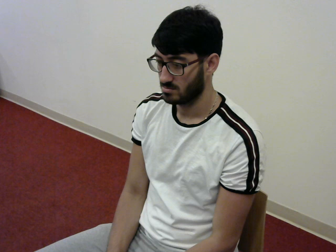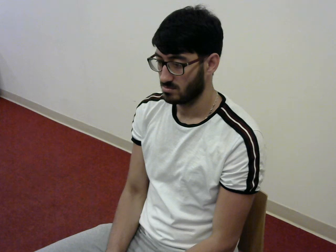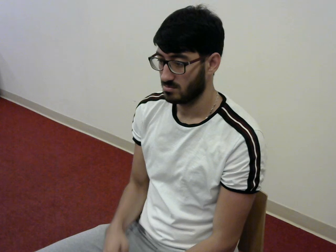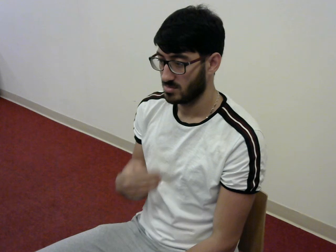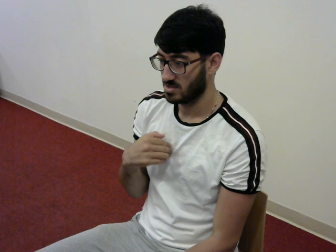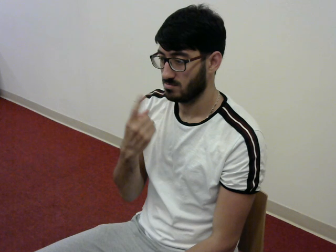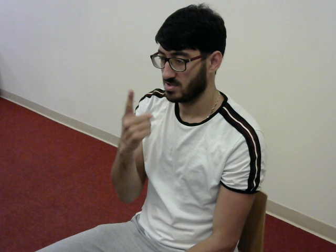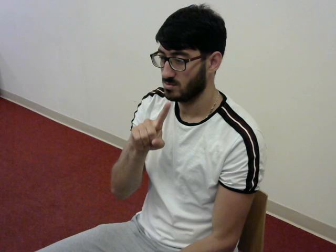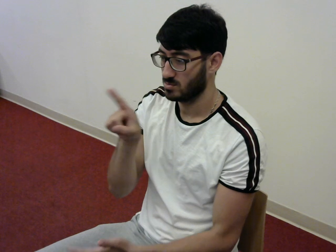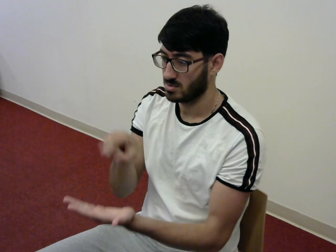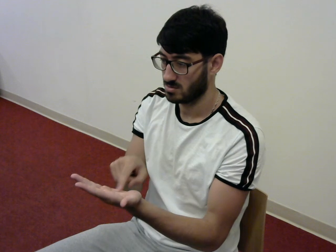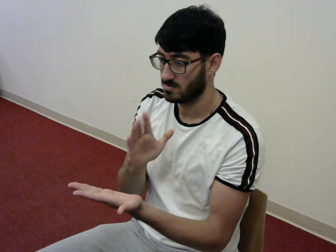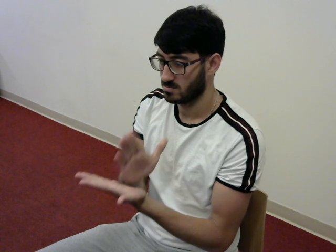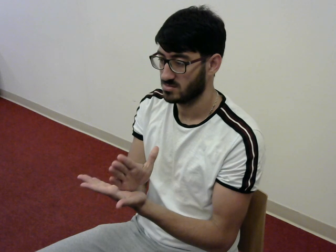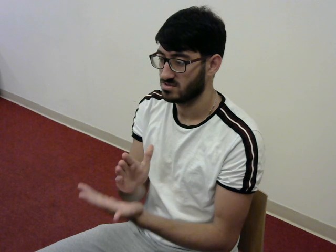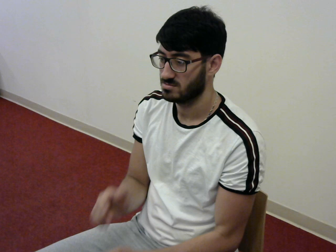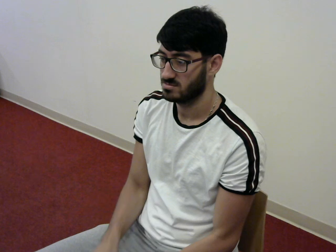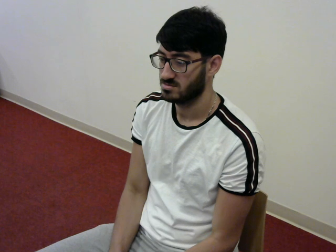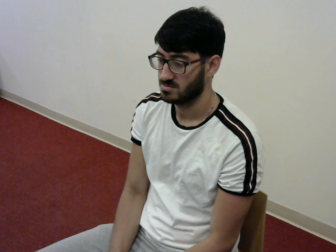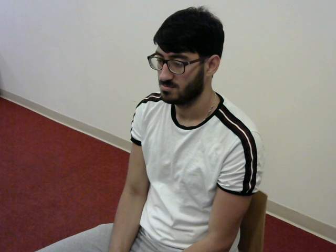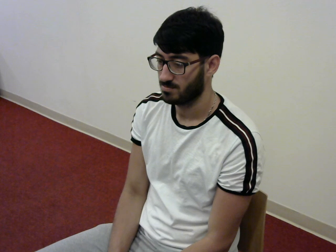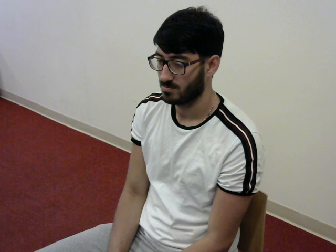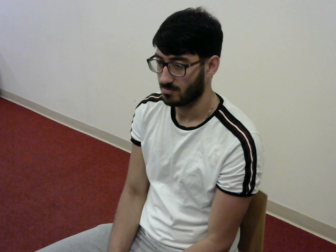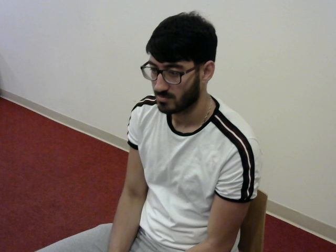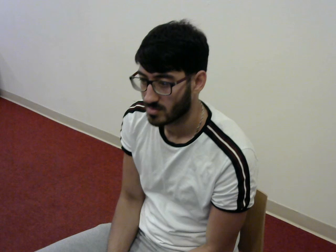Mənim bir sualım var